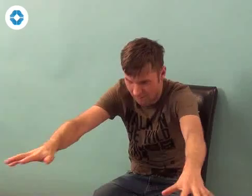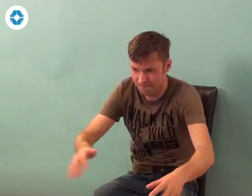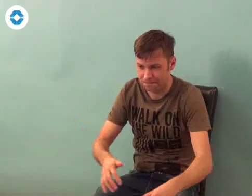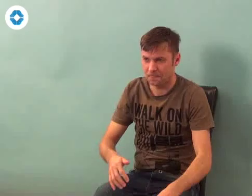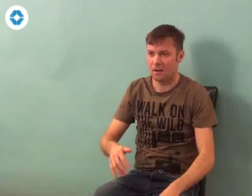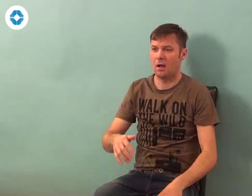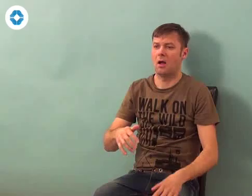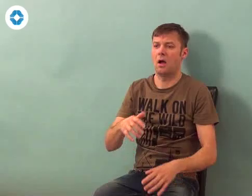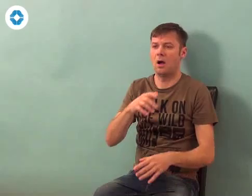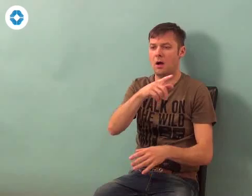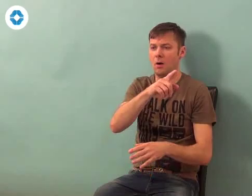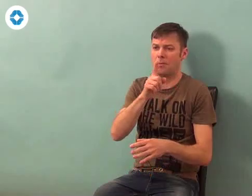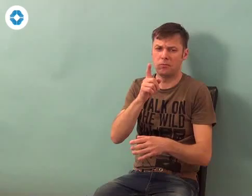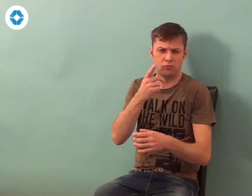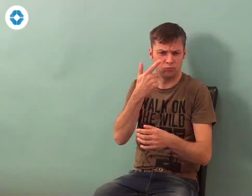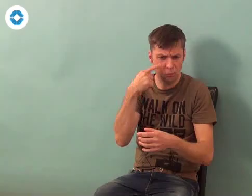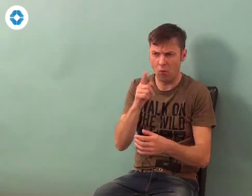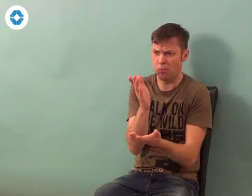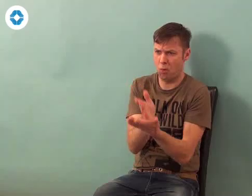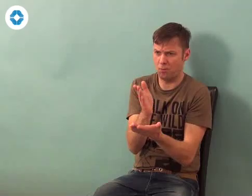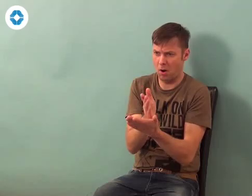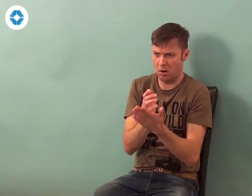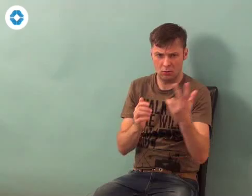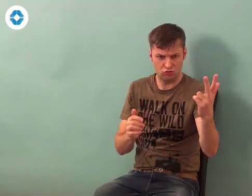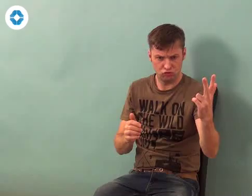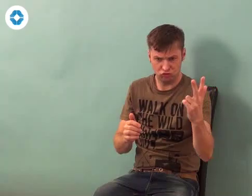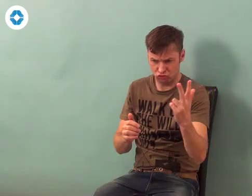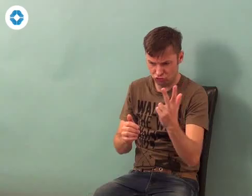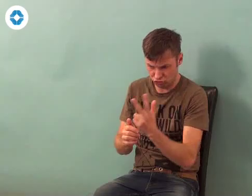A tam trzech chłopaków zauważyło go i mu pomogli.